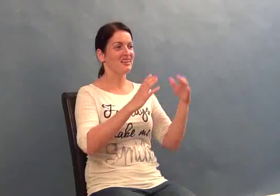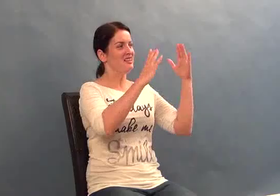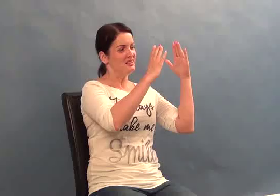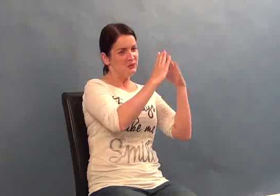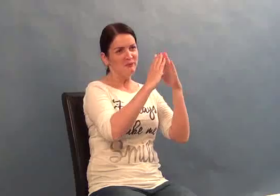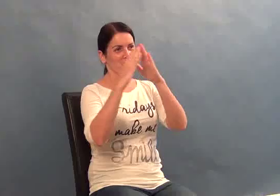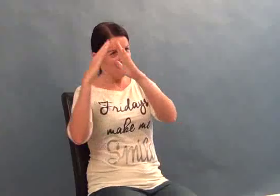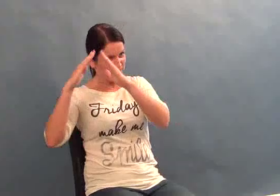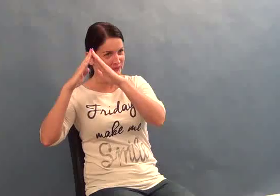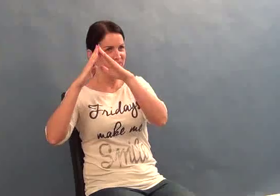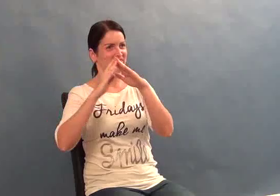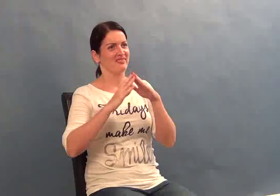Są dwa domy - obok siebie.